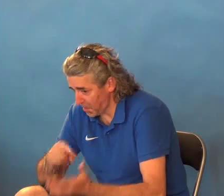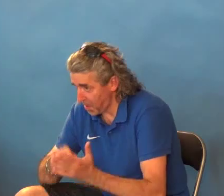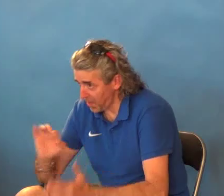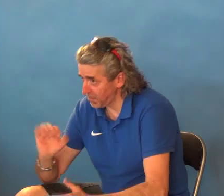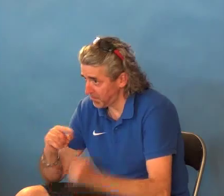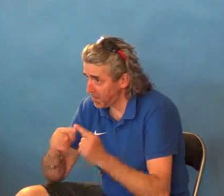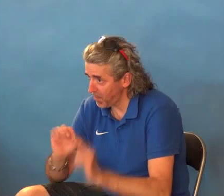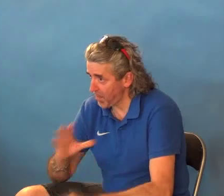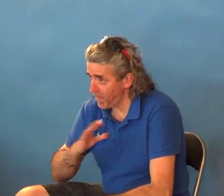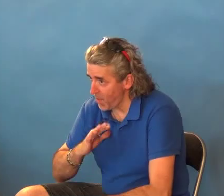Pasuje ci ten termin?